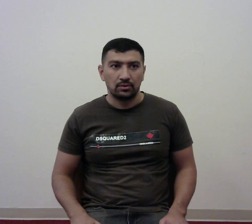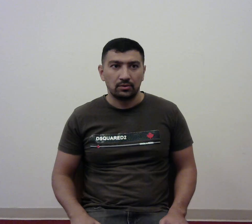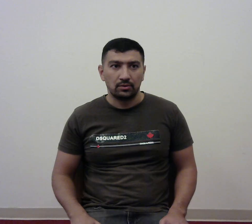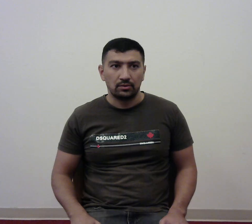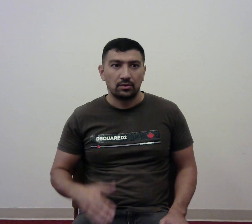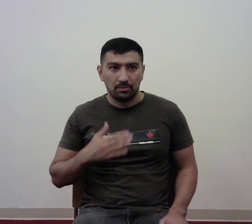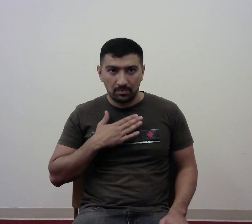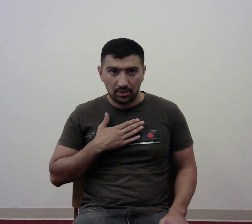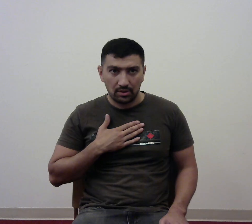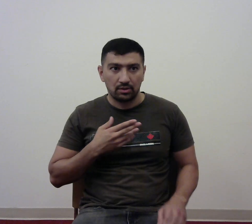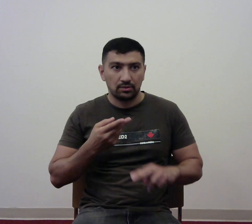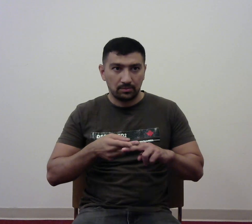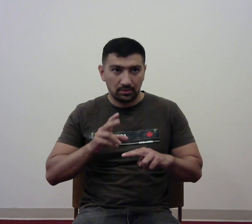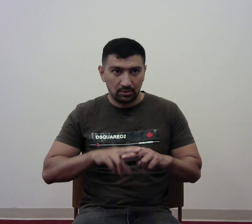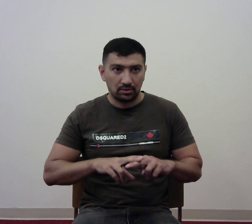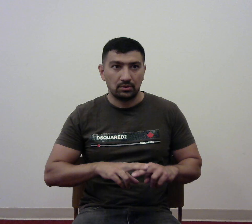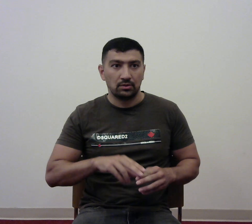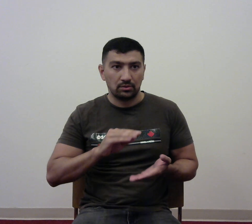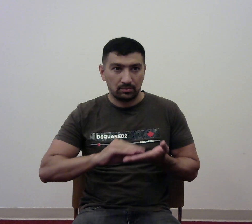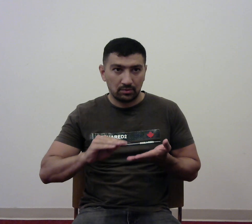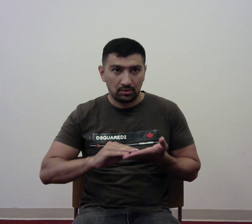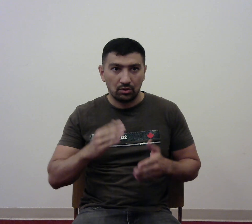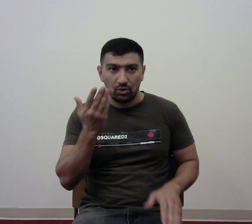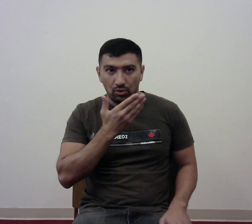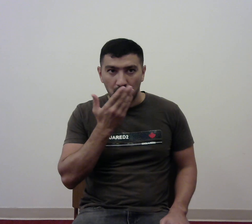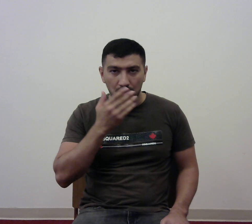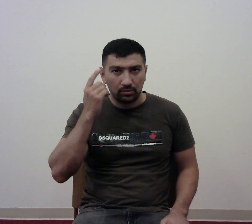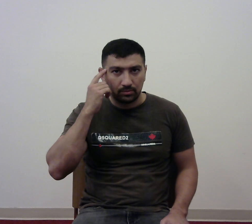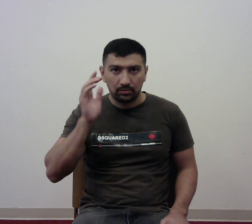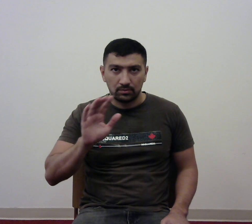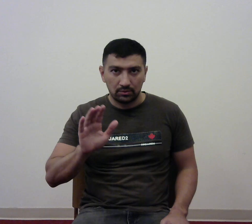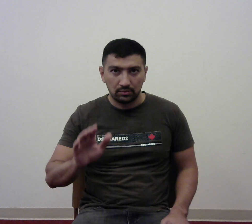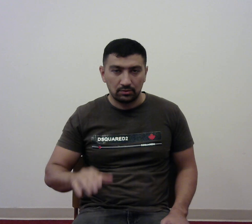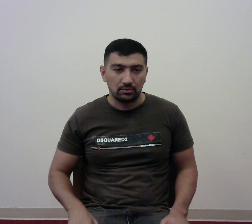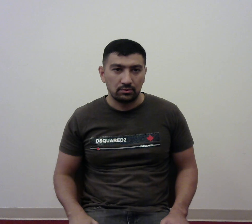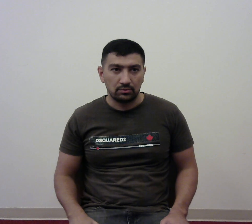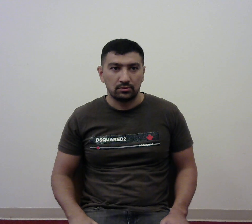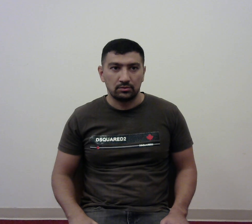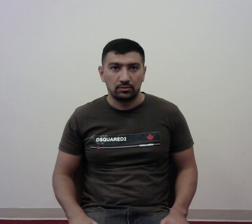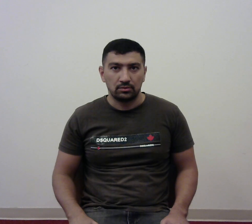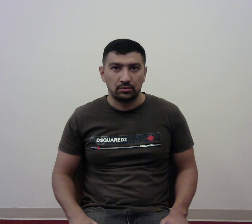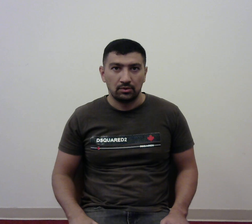Mən bu yazını oxuya bilmirəm